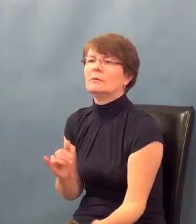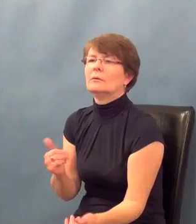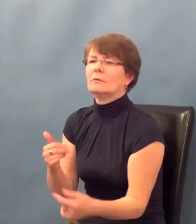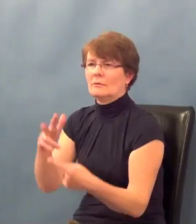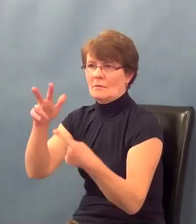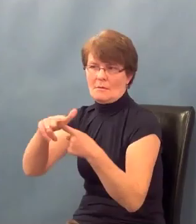Jak?